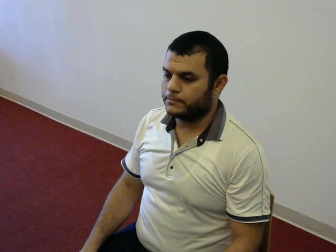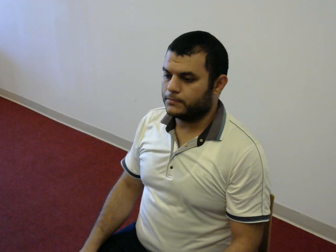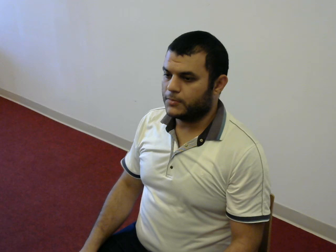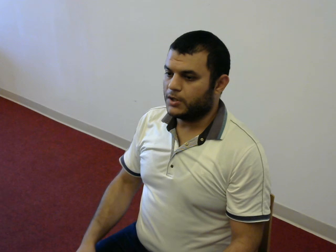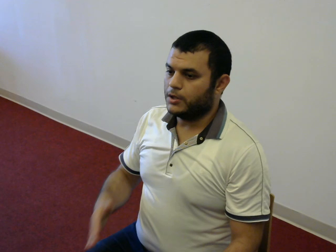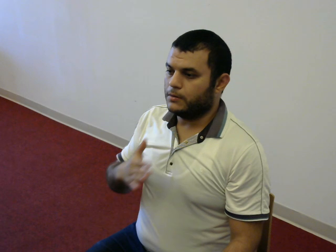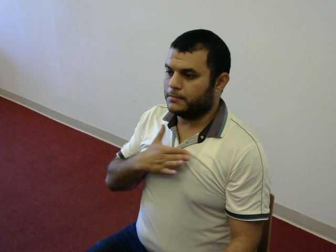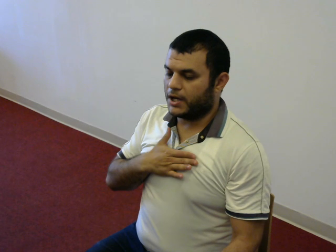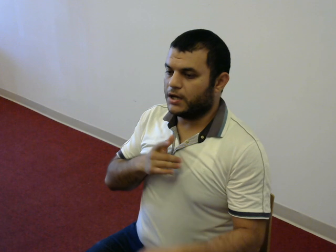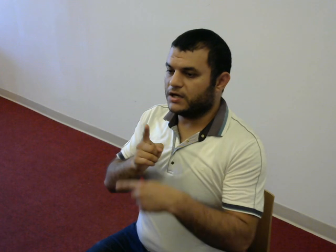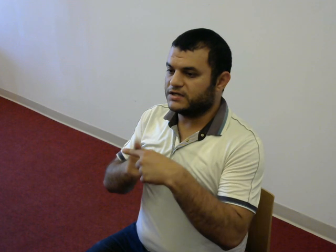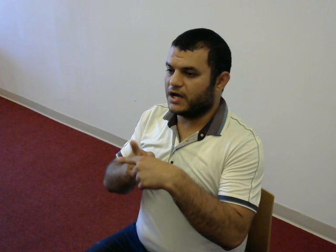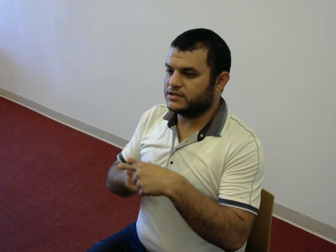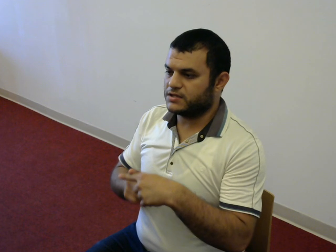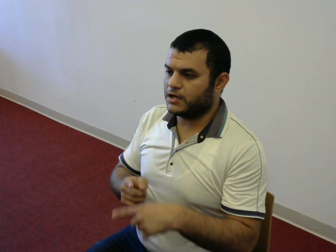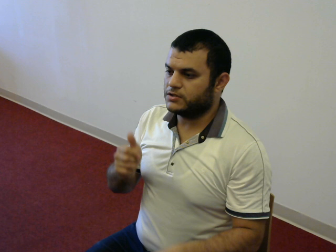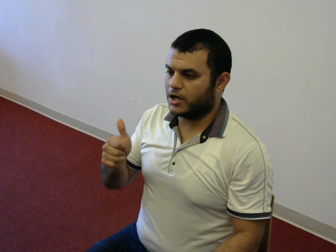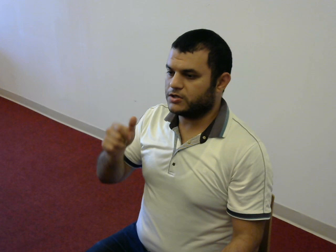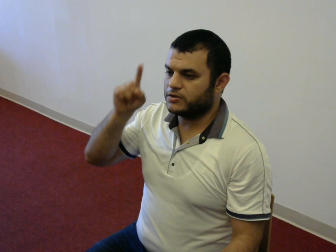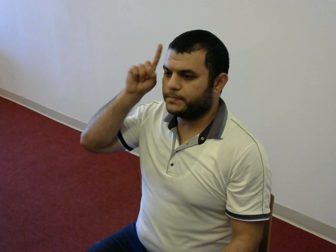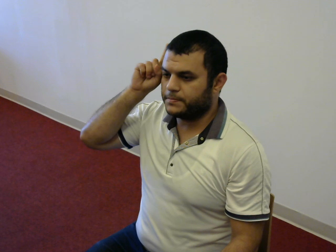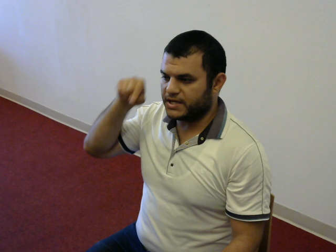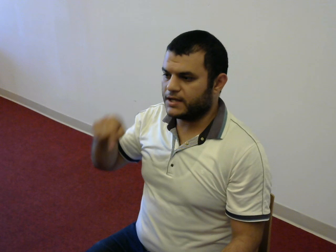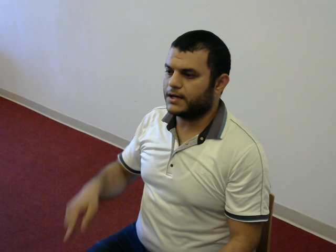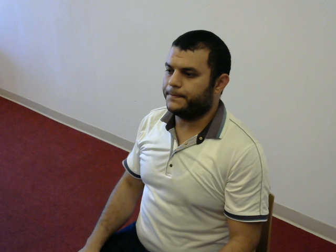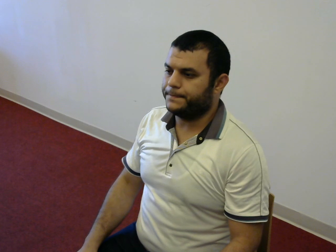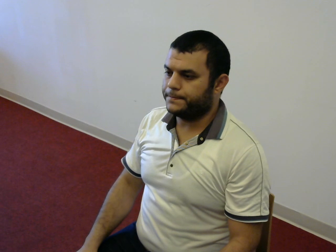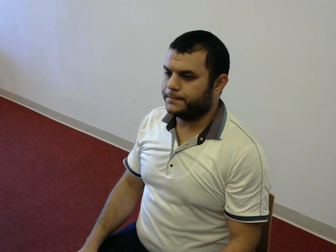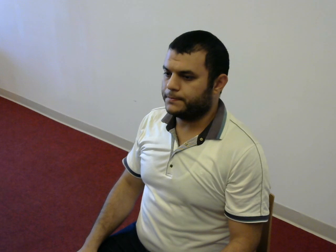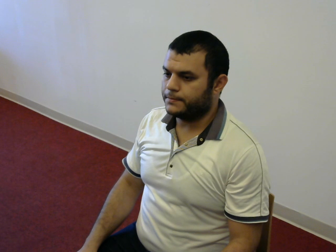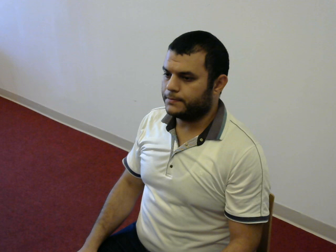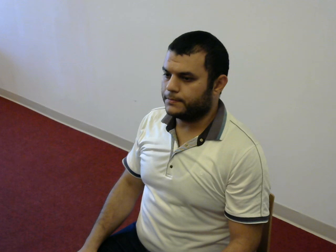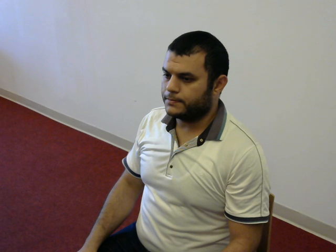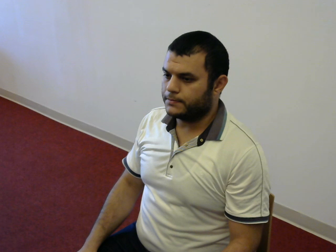Mən riyaziyyatı yaxşı bilirəm